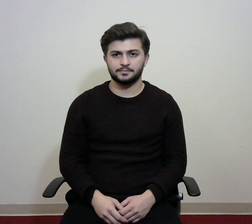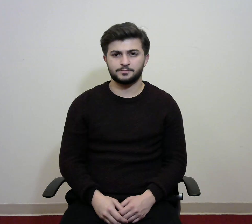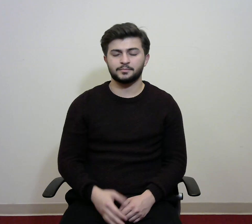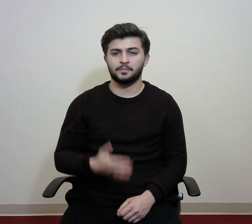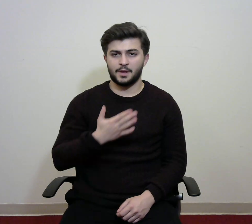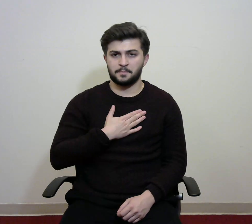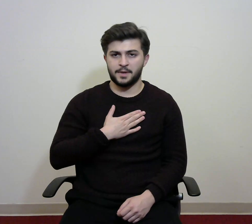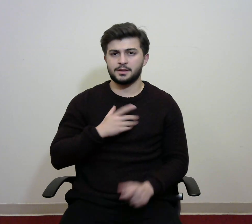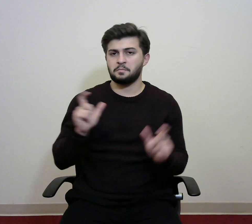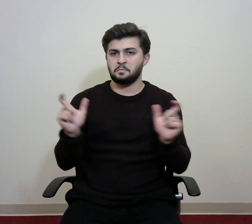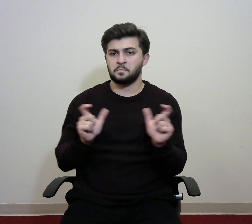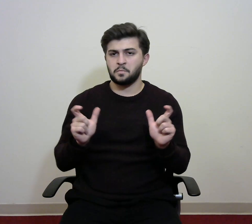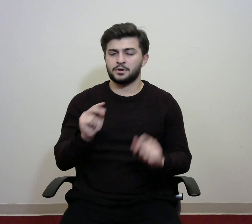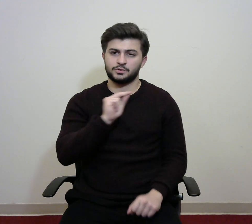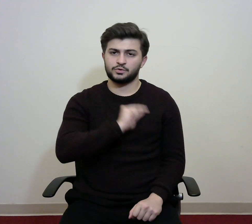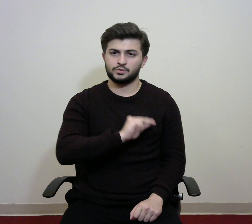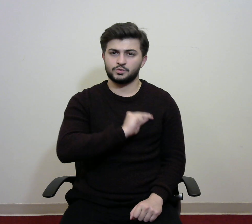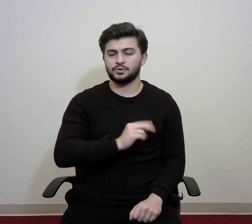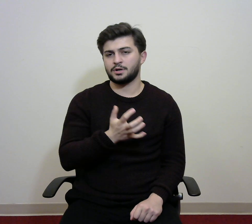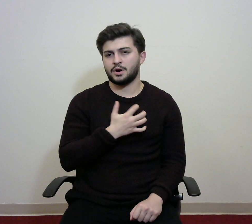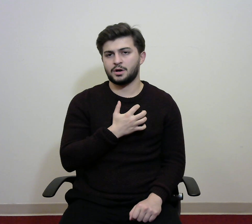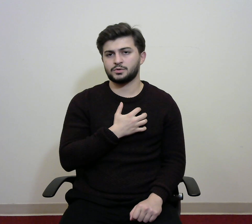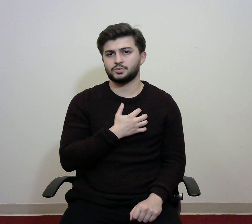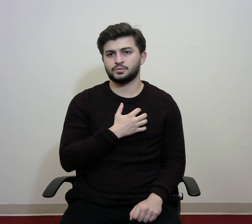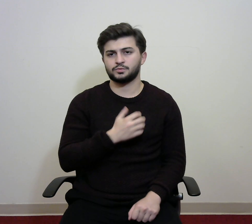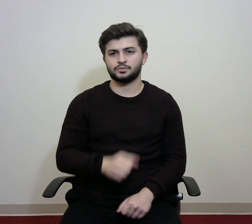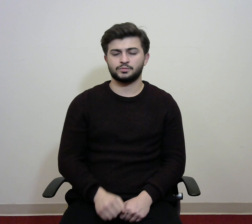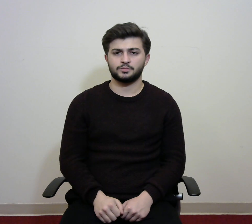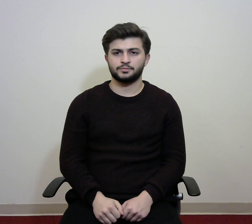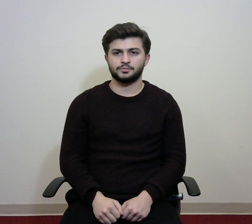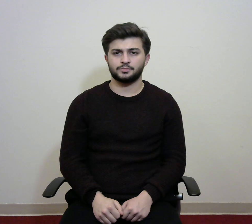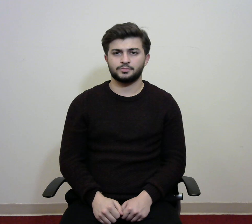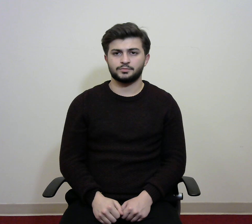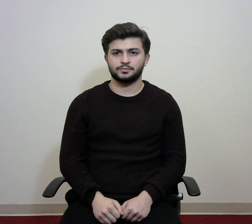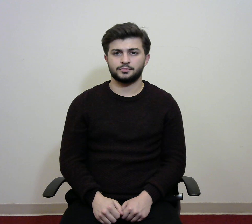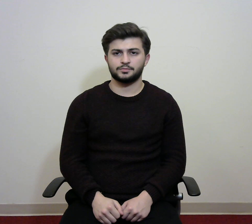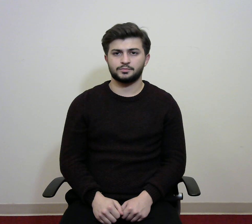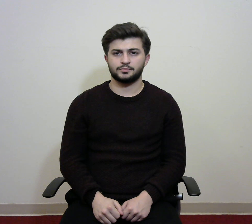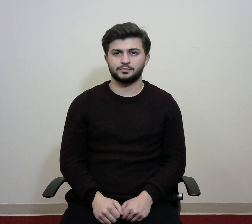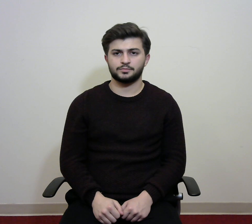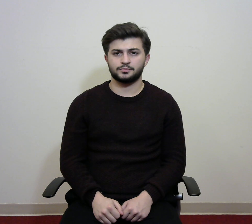Mən marketdə işləmək istəyirəm